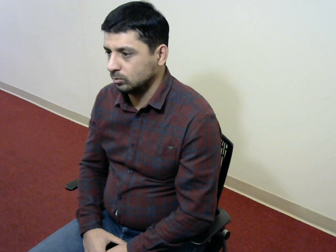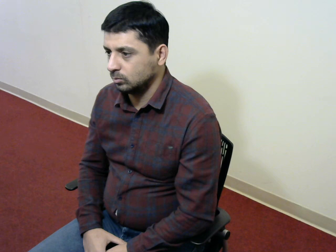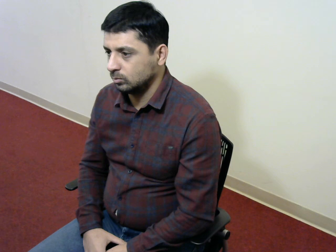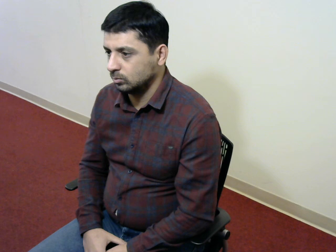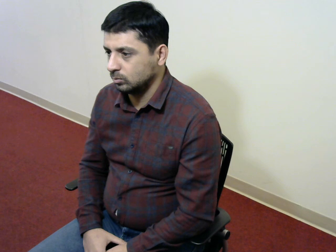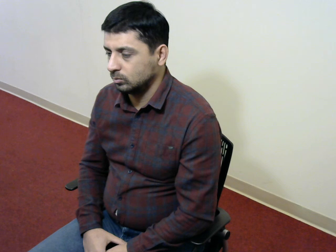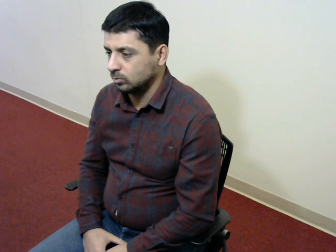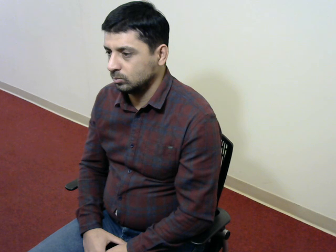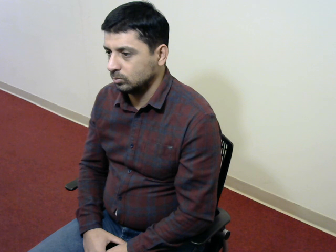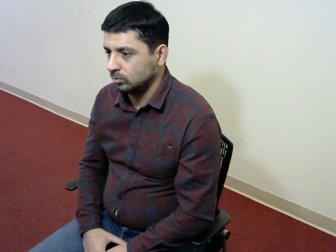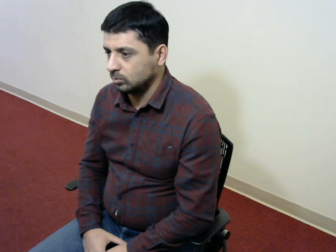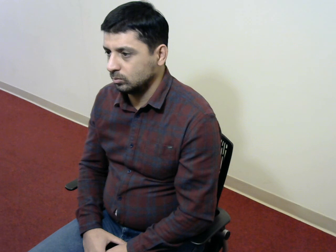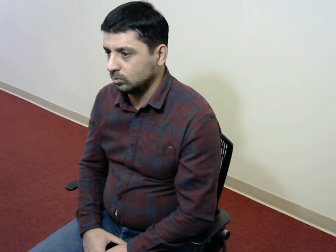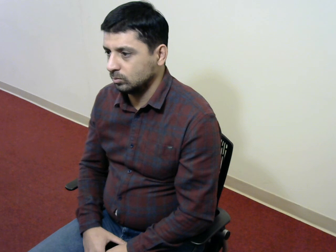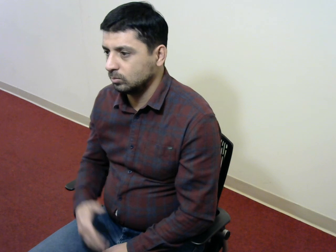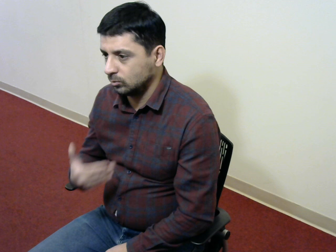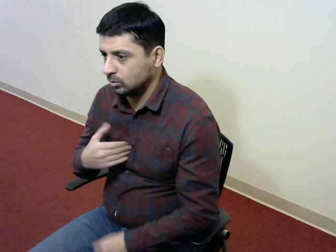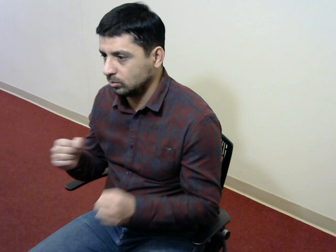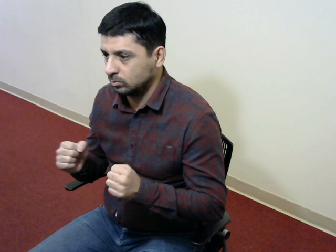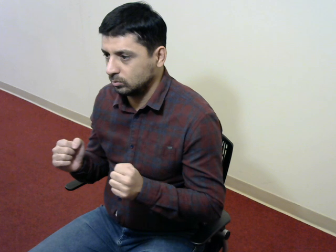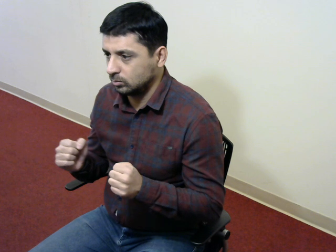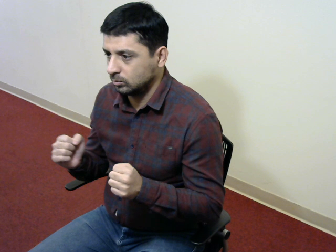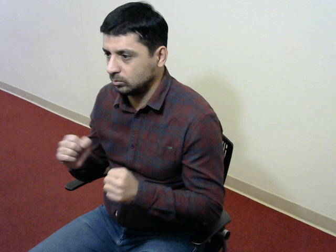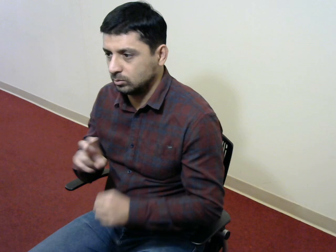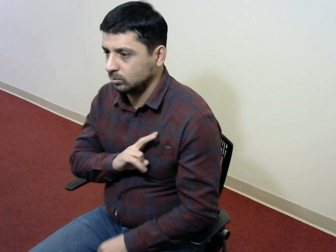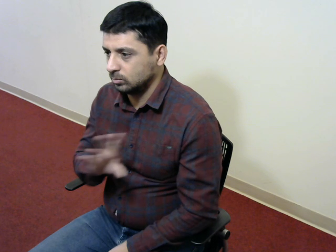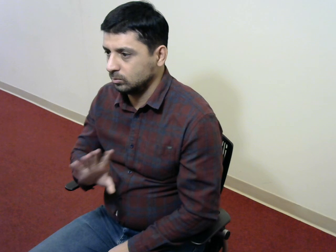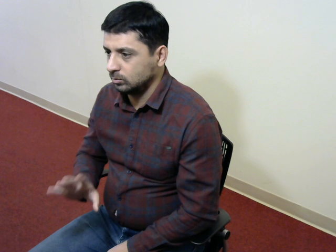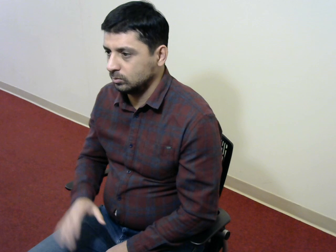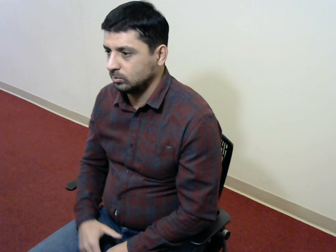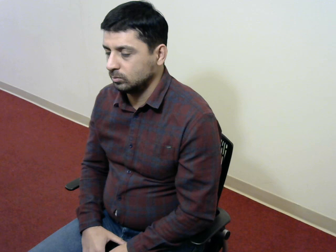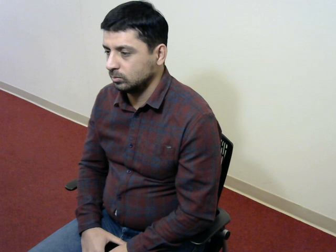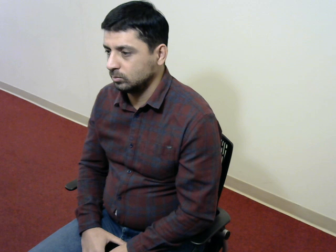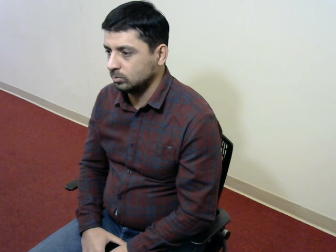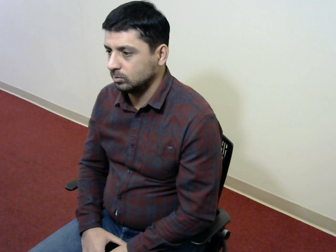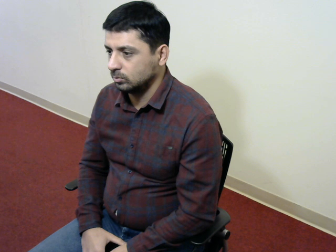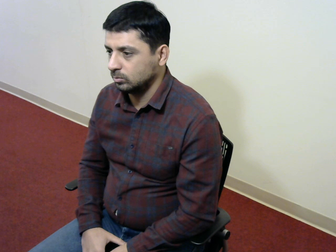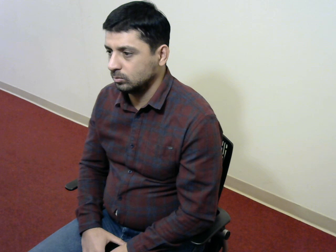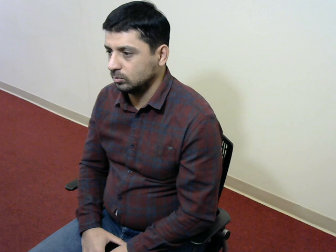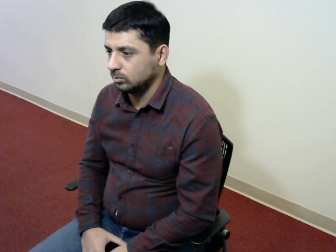Mən qışı sevmirəm